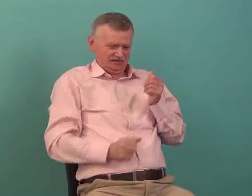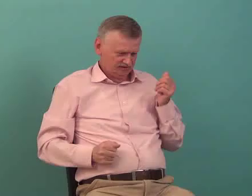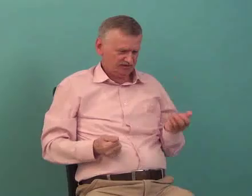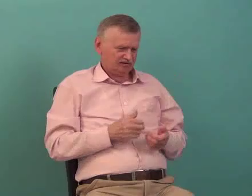Przestraszyła się.